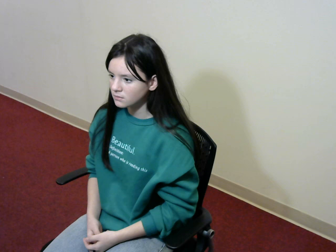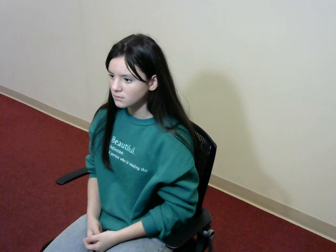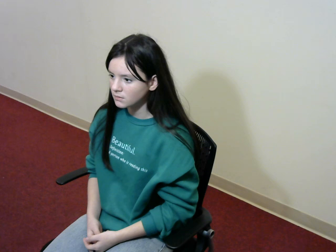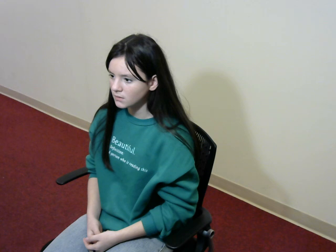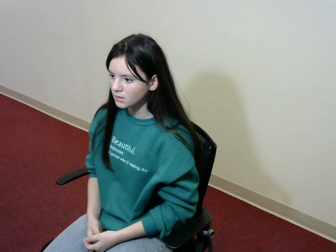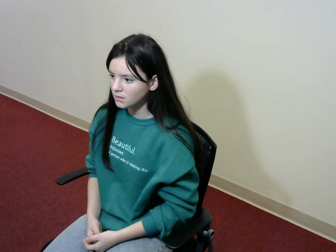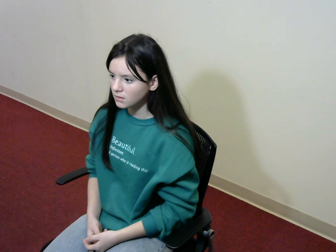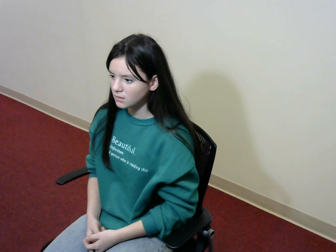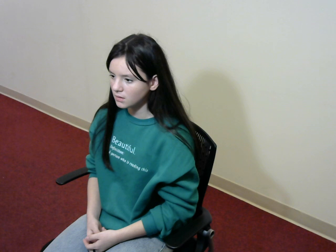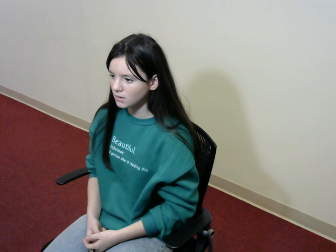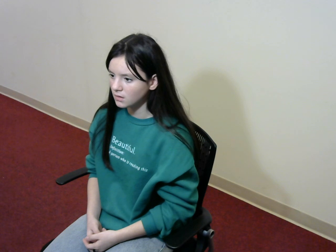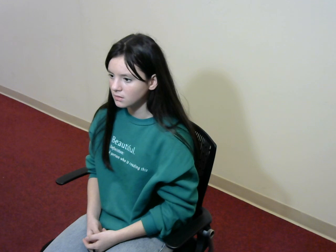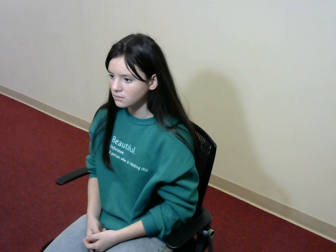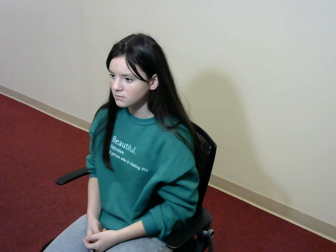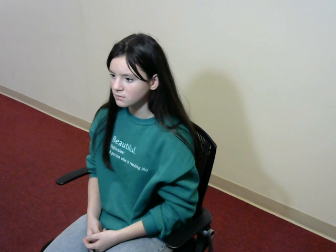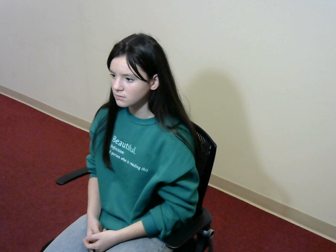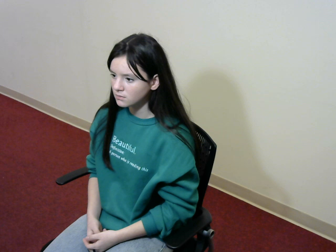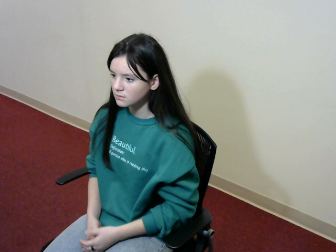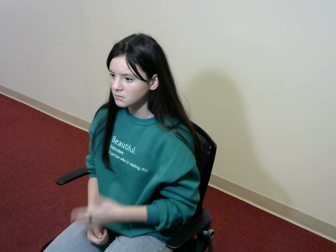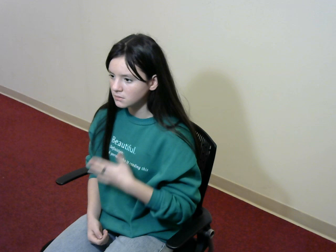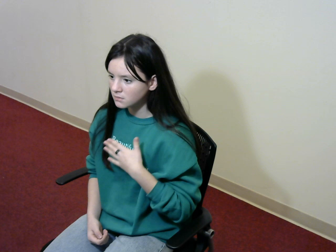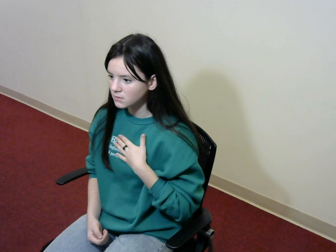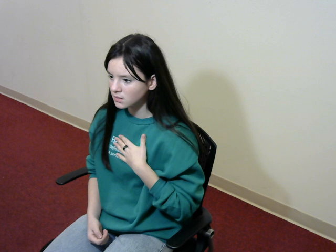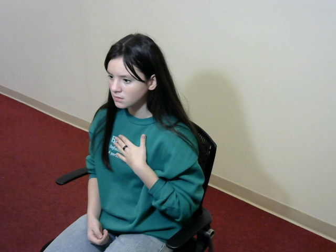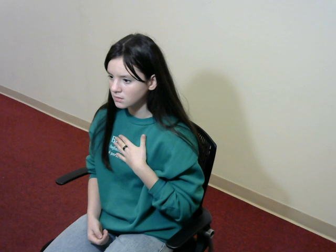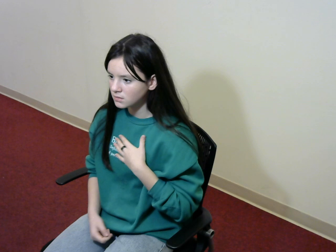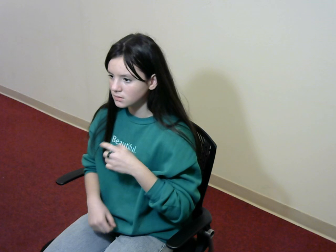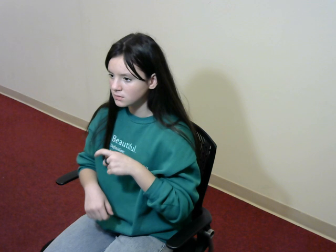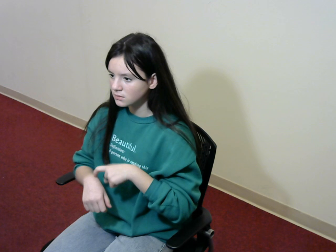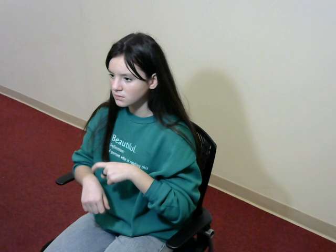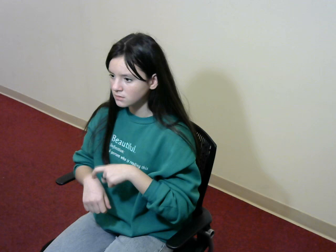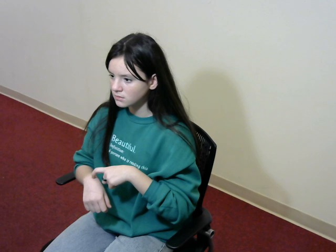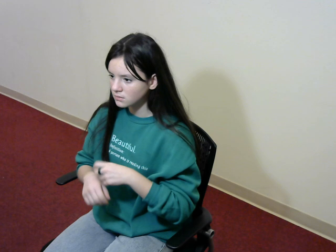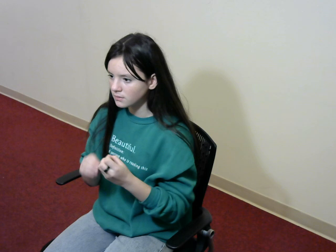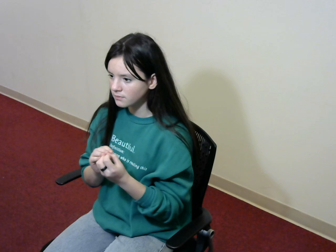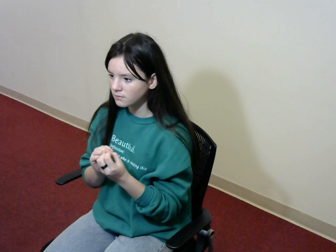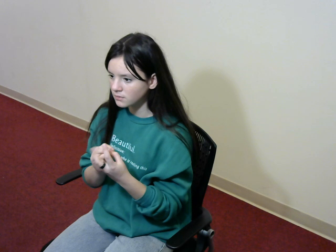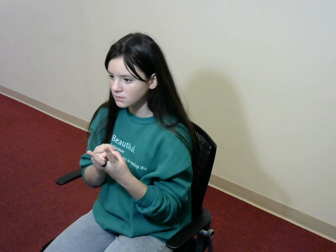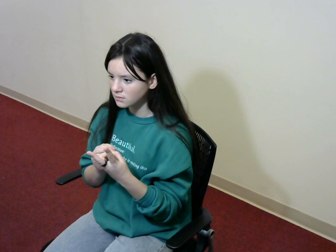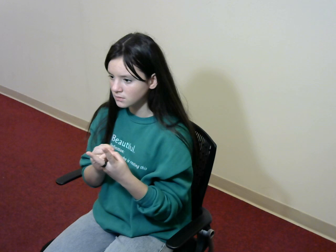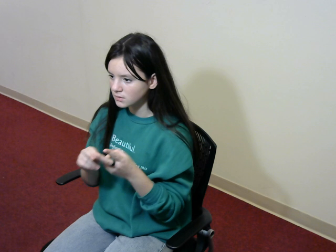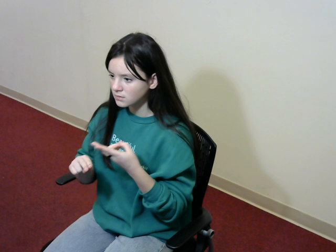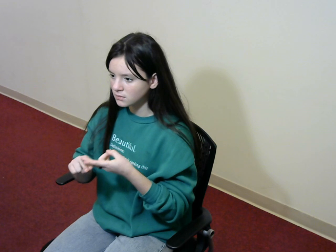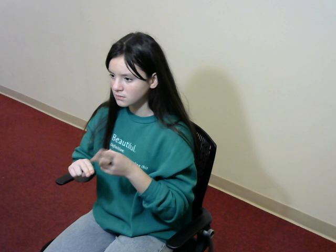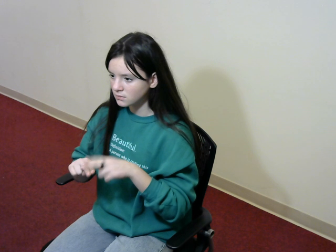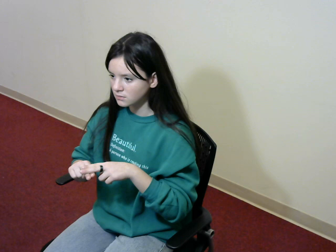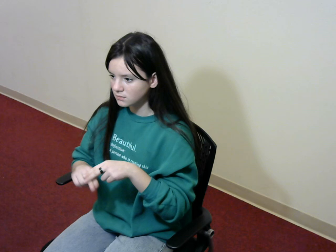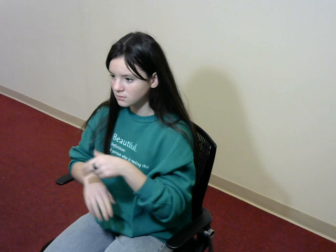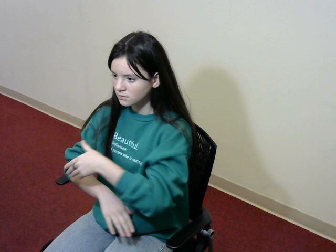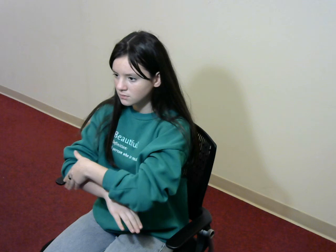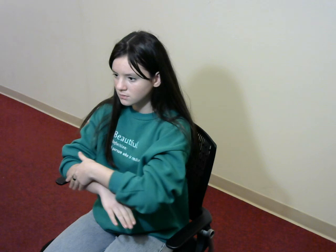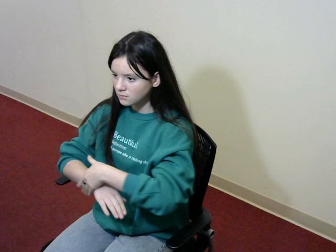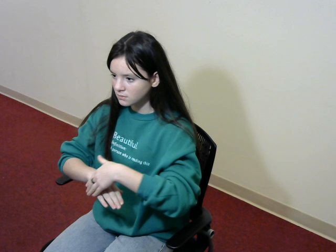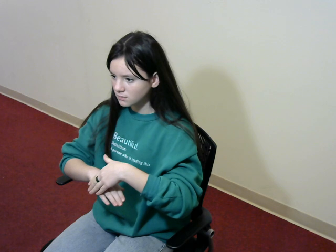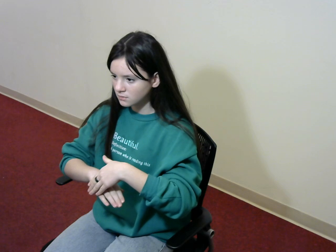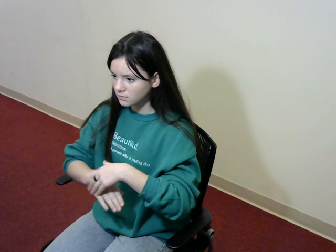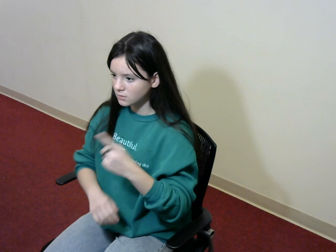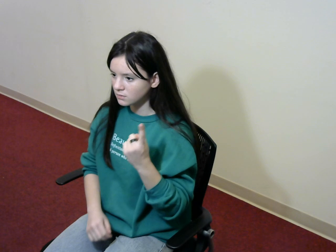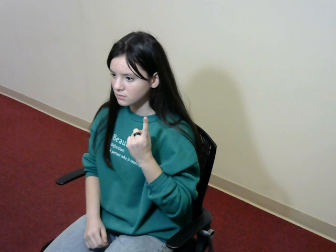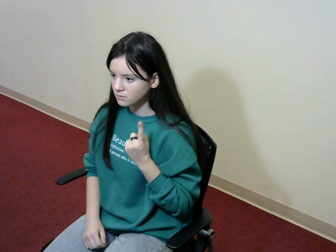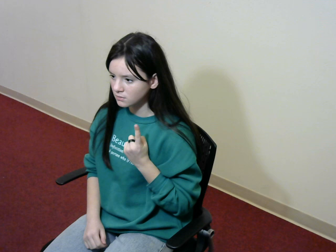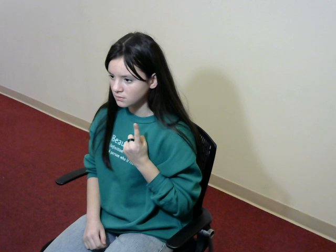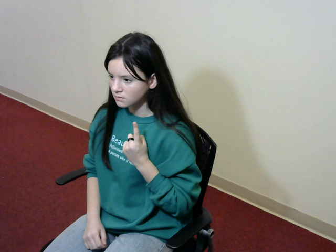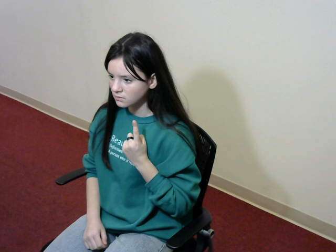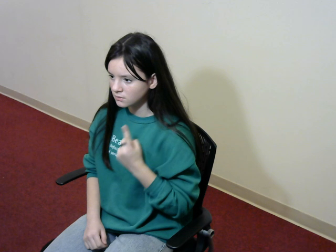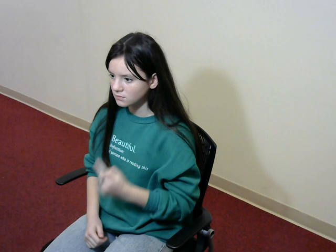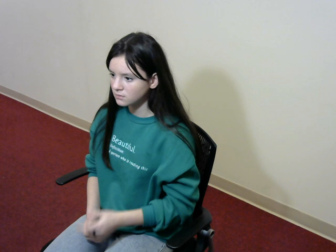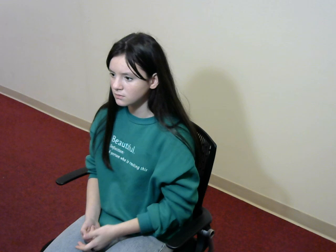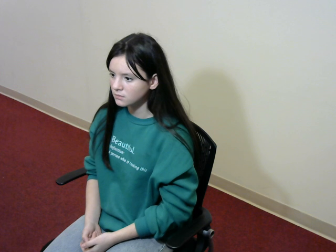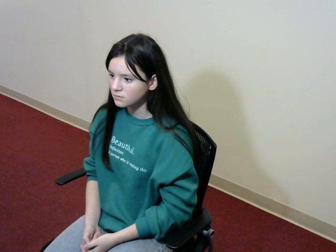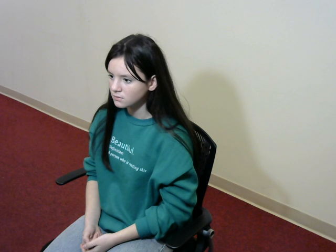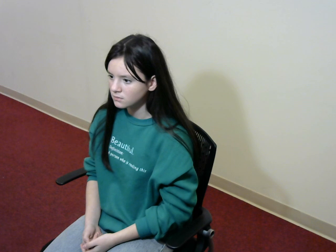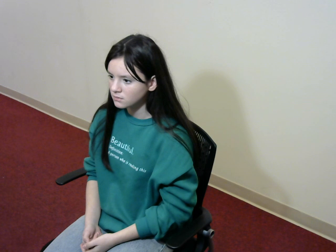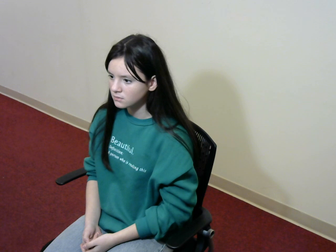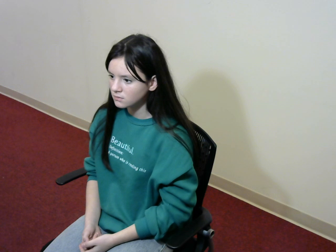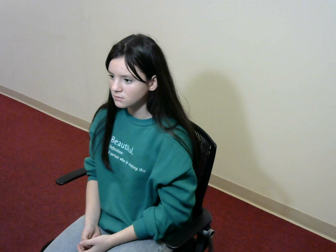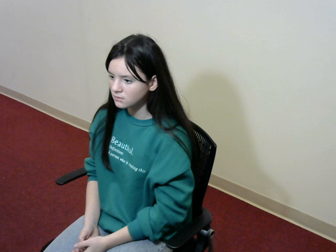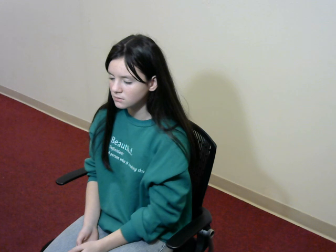Mən saat 12-də bu ünvanda olmalıyam